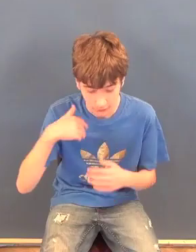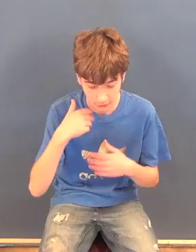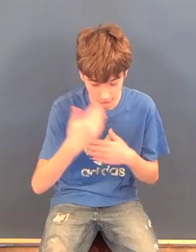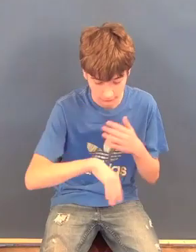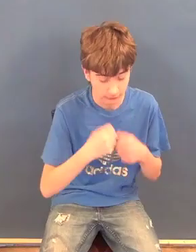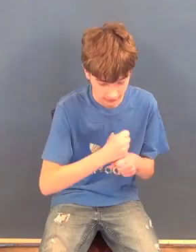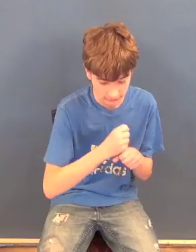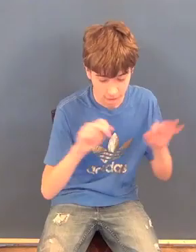Ja kończę pracę...